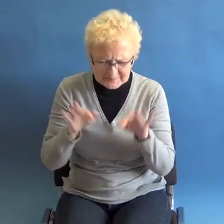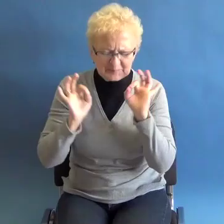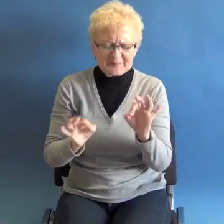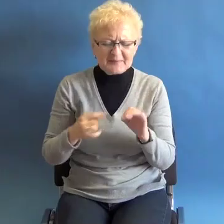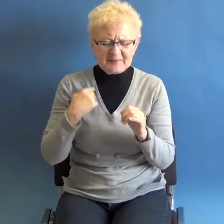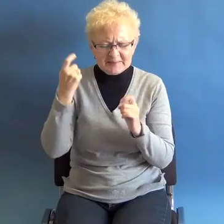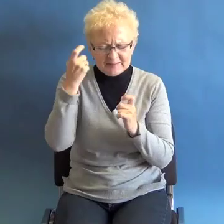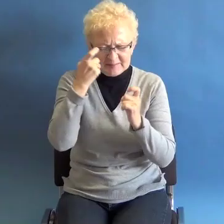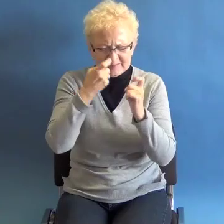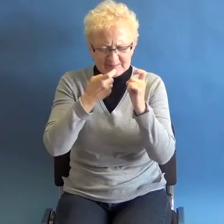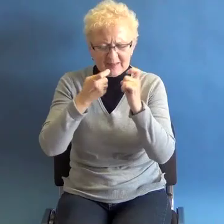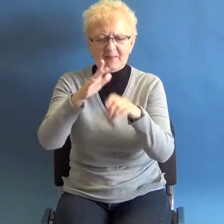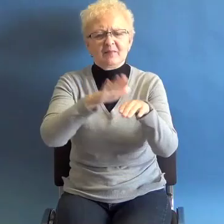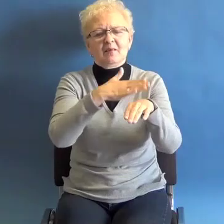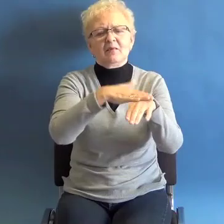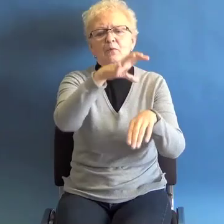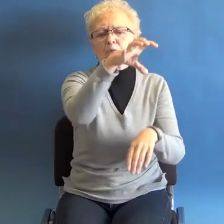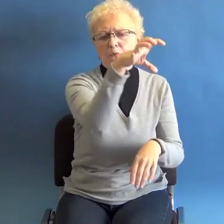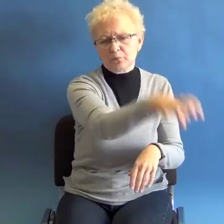Ja myślę, że grupa osób nagich.